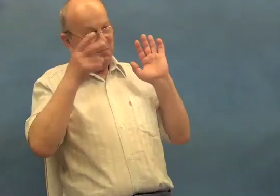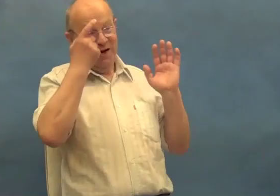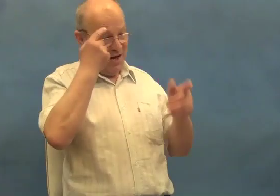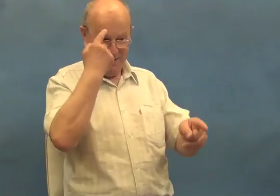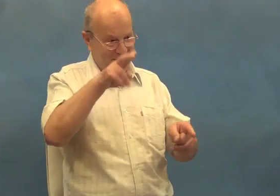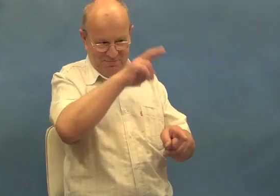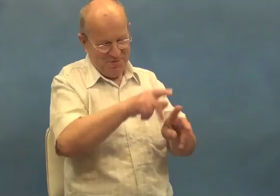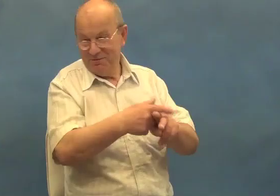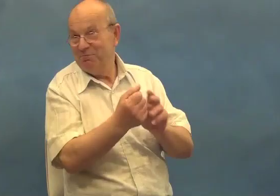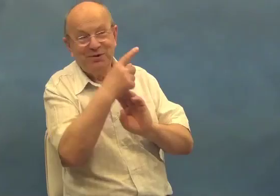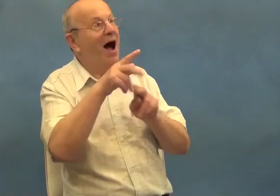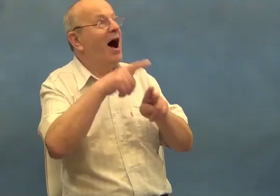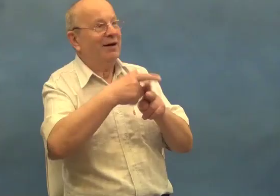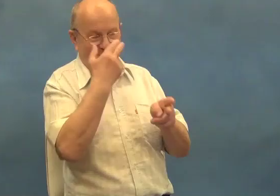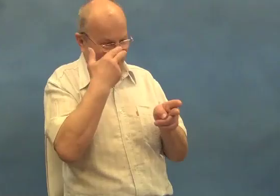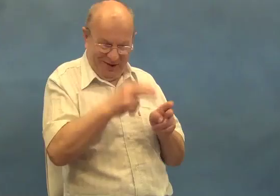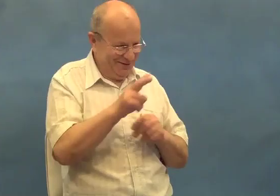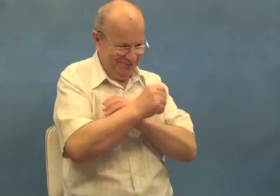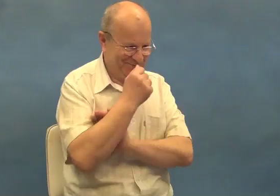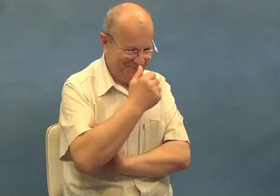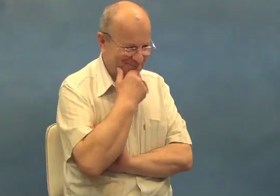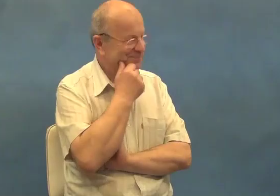Nie wiem, to jest dla mnie dziwne, że to koń. Nie widziałem czegoś takiego.